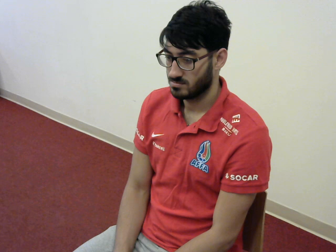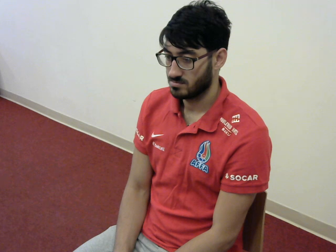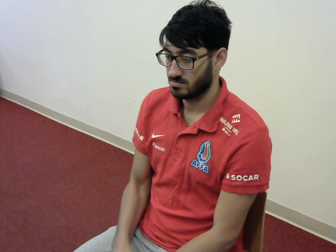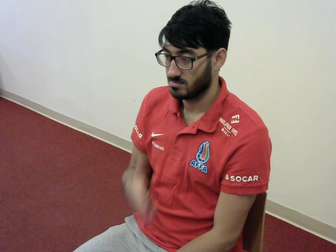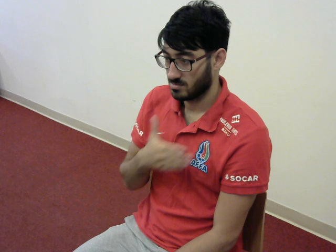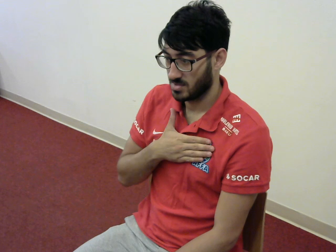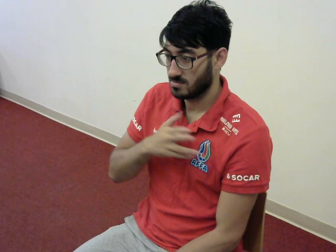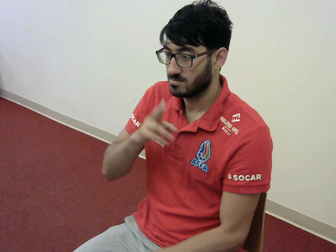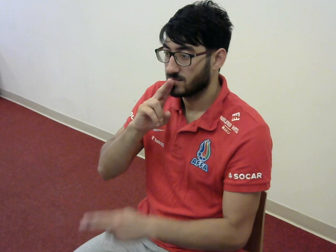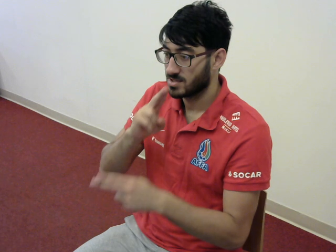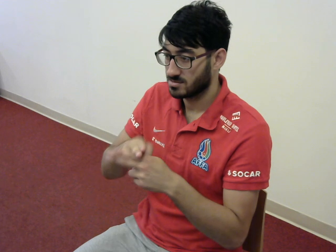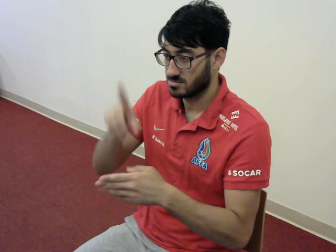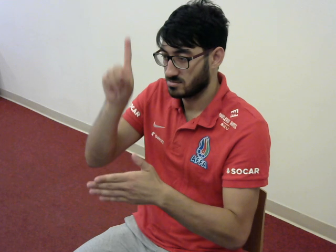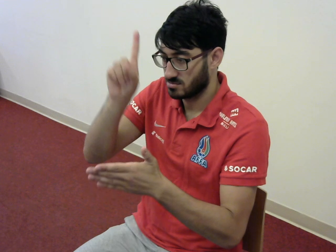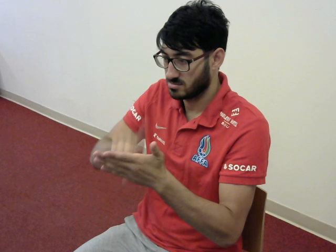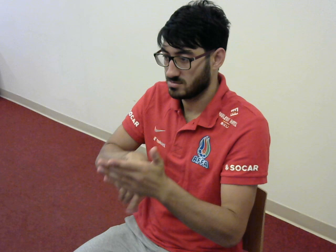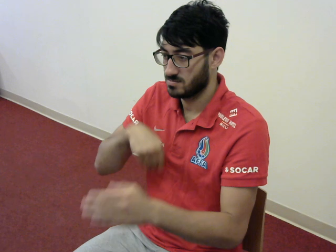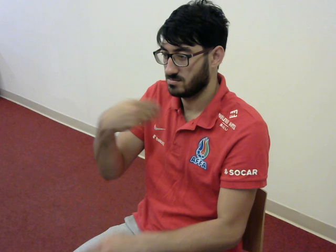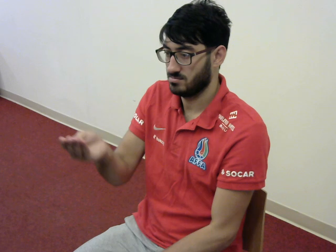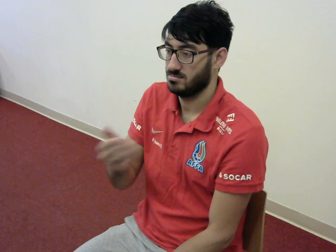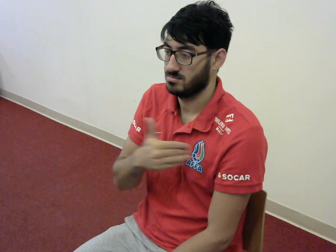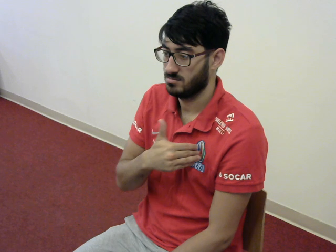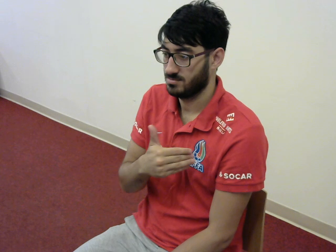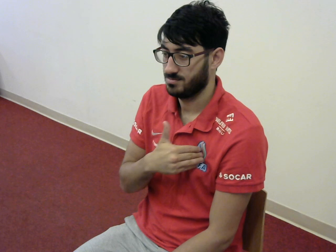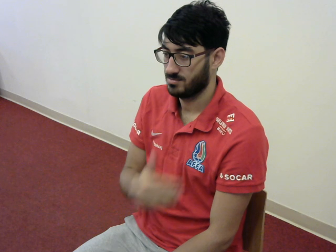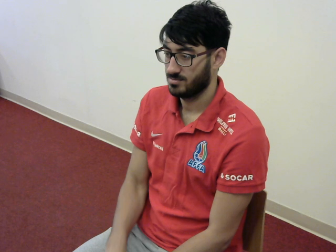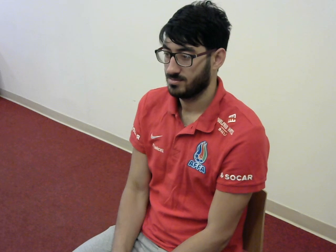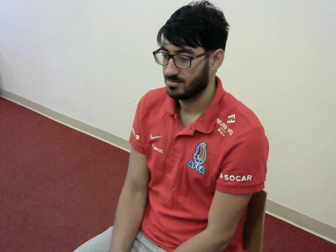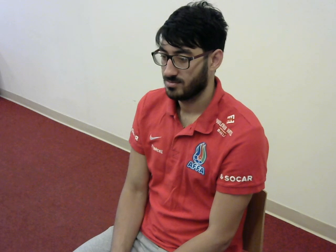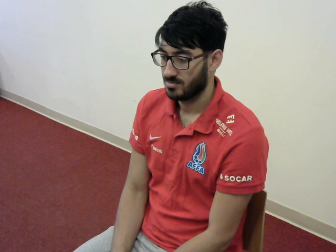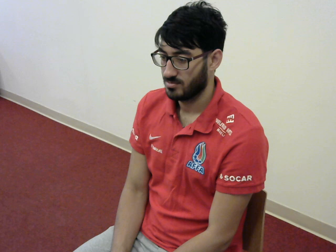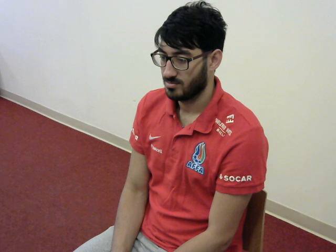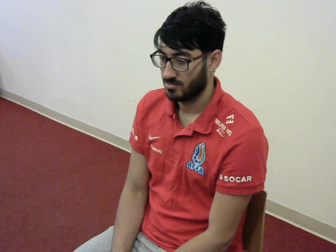Mən bacıma etibarnamə vermək istəyirəm